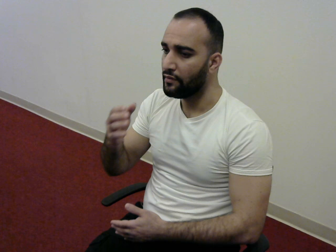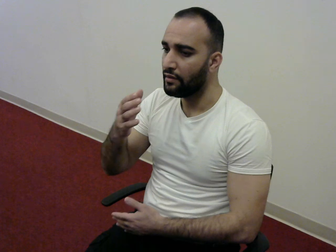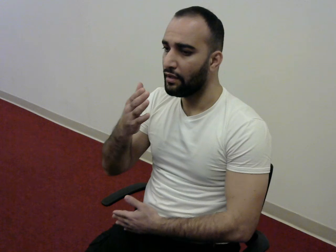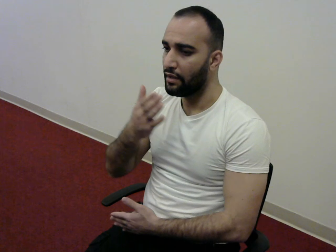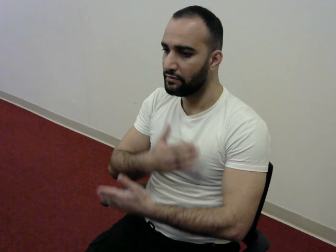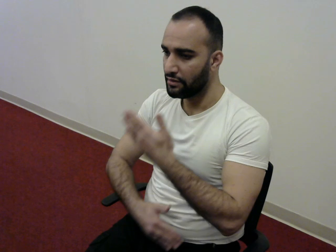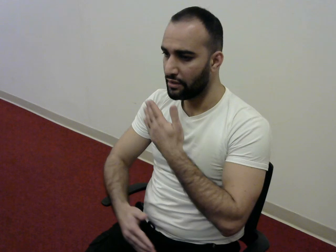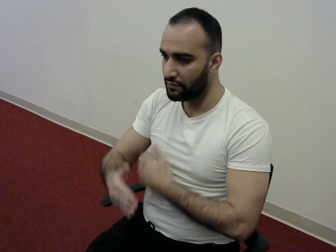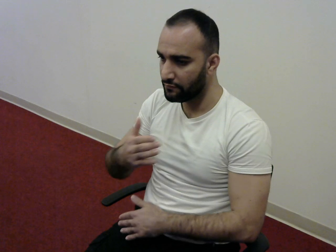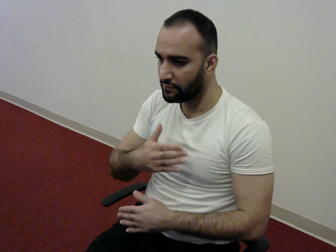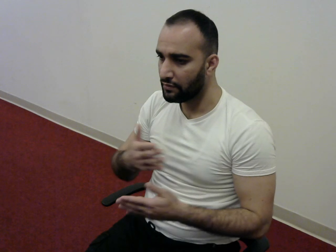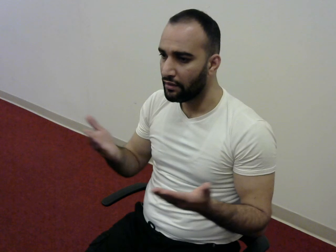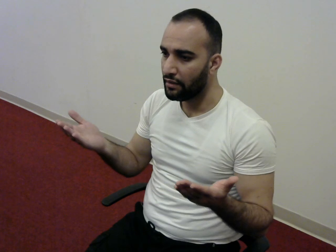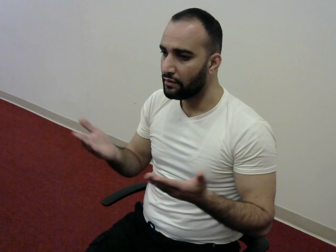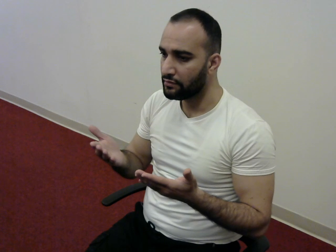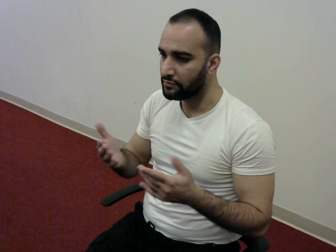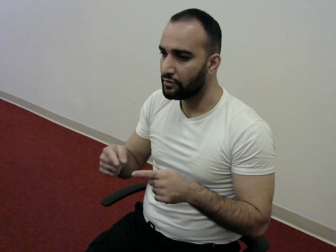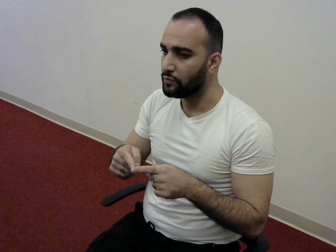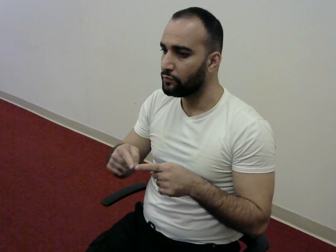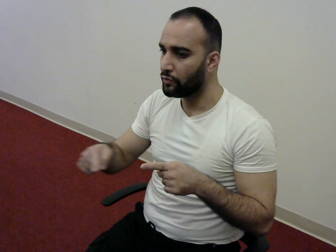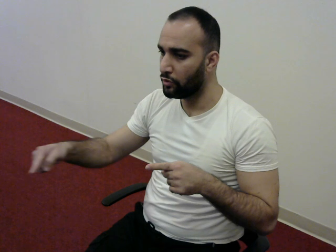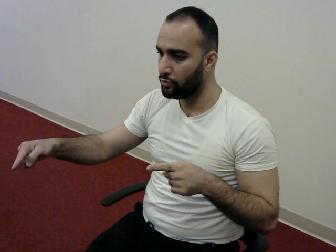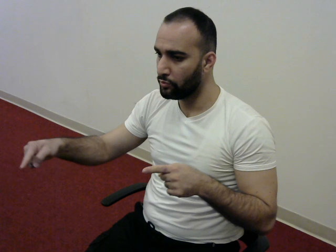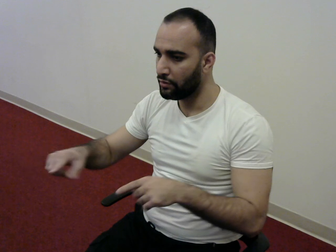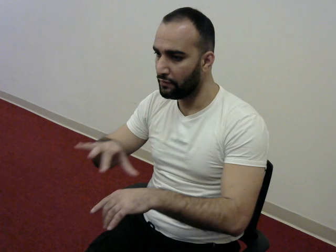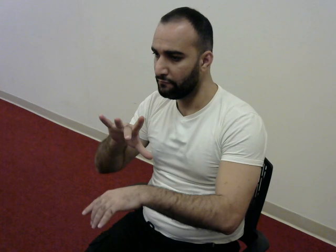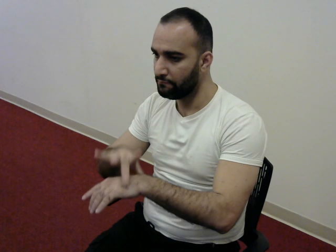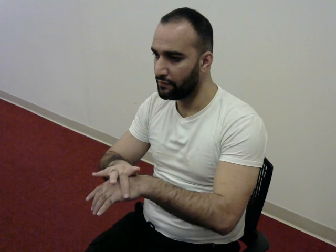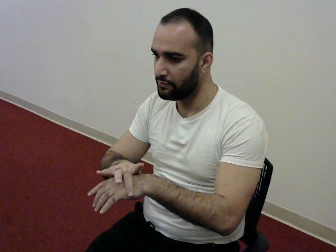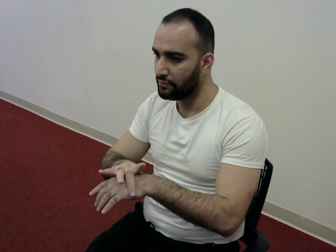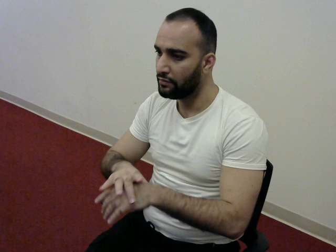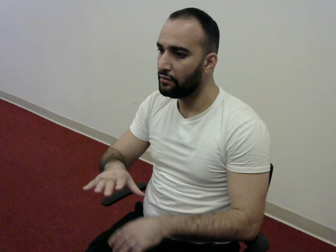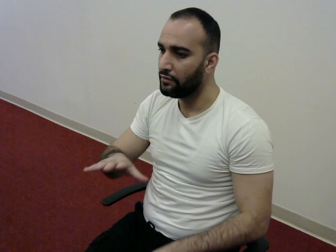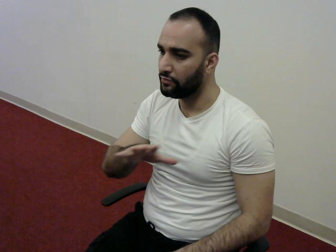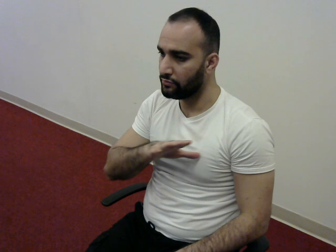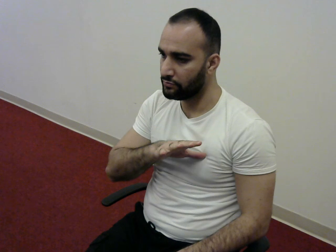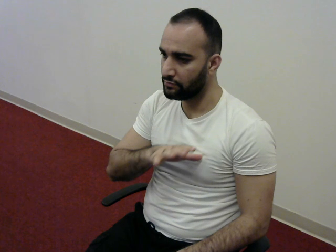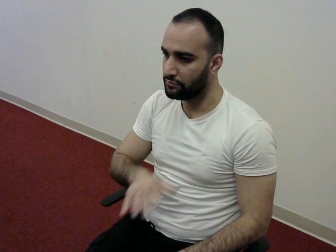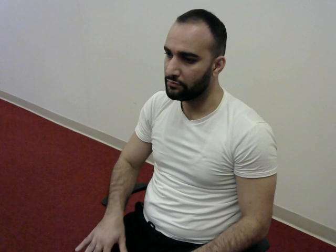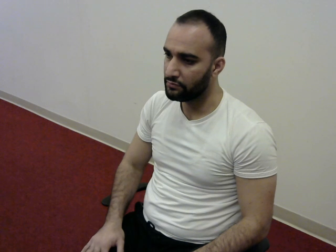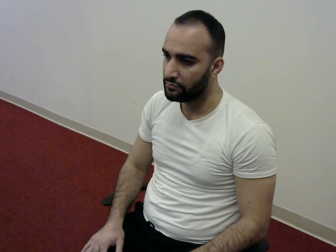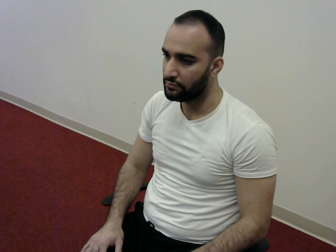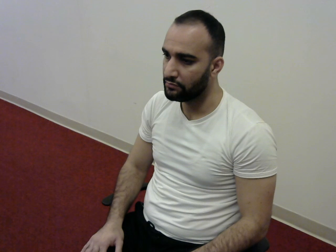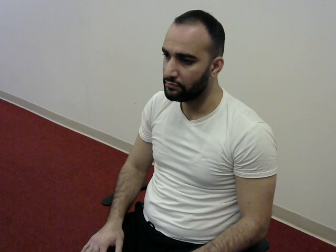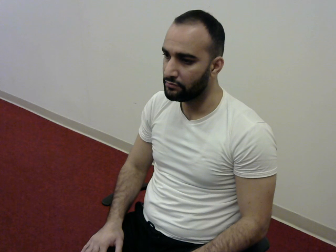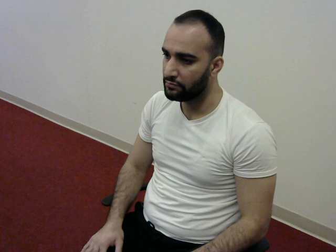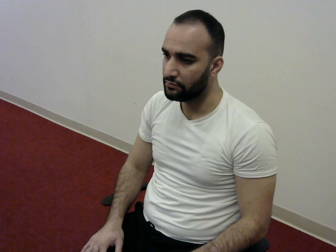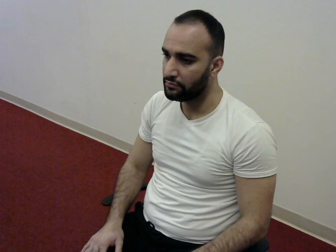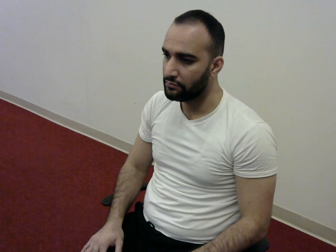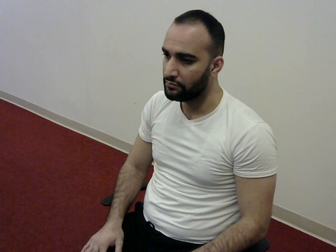Əlillik hansı müddətə müəyyən olunur?